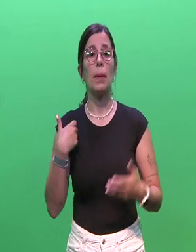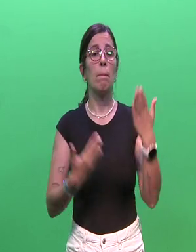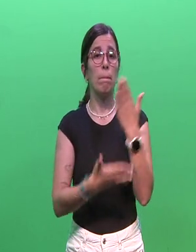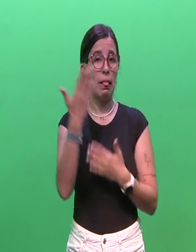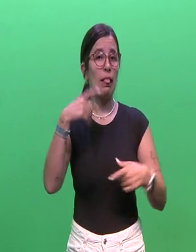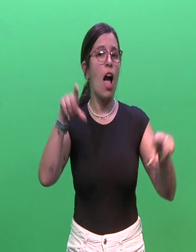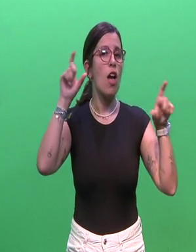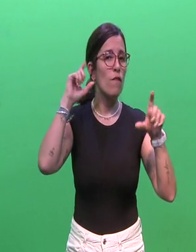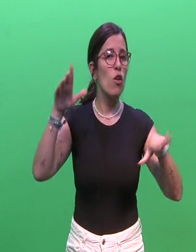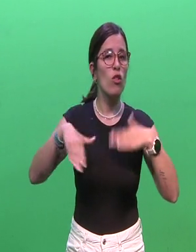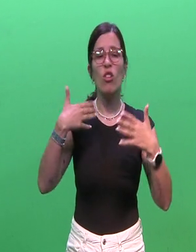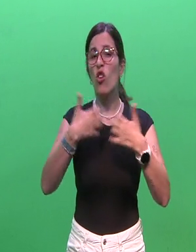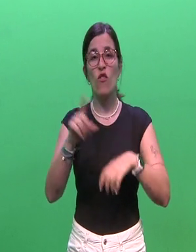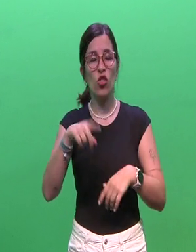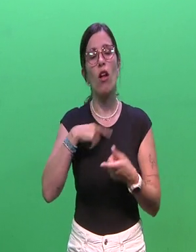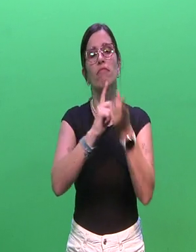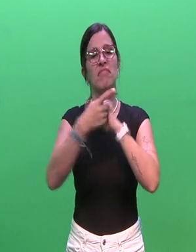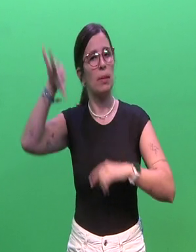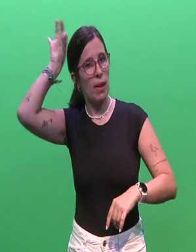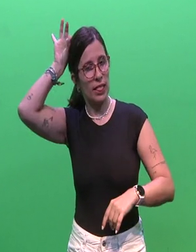Al principi portava audiòfons, però no funcionaven i em vaig posar un implant coclear.